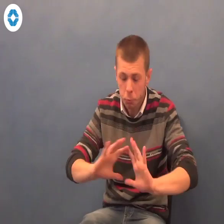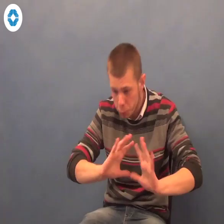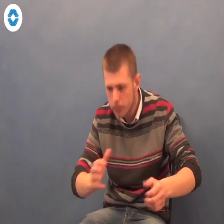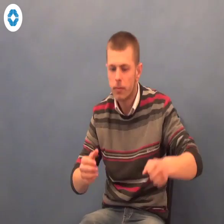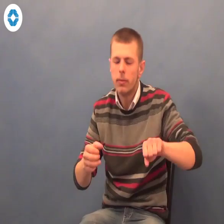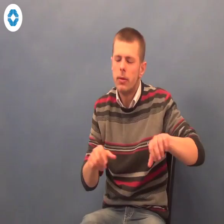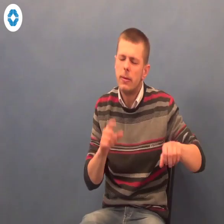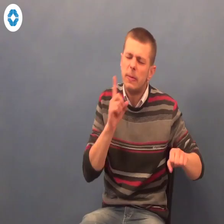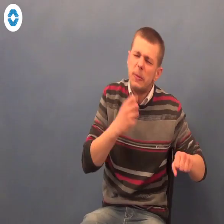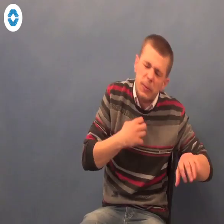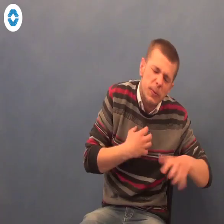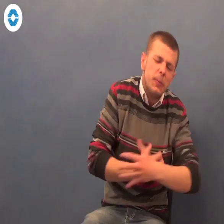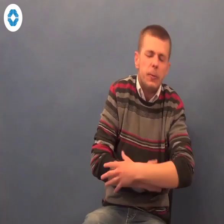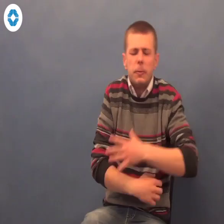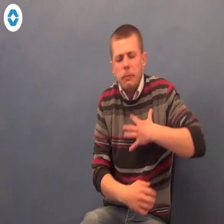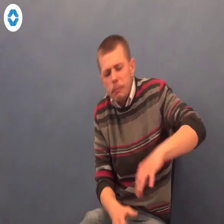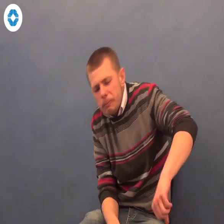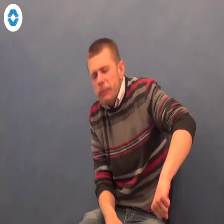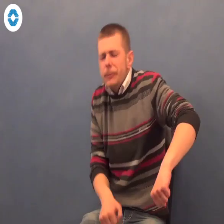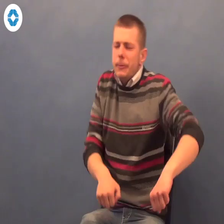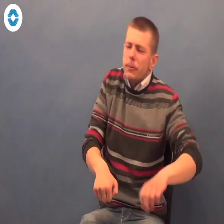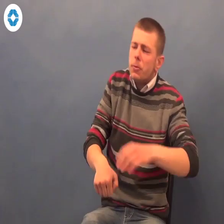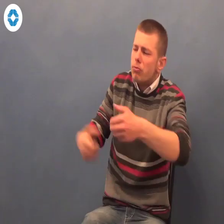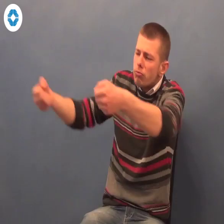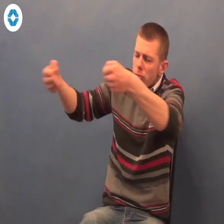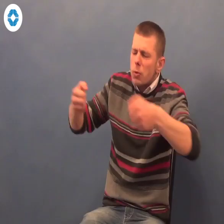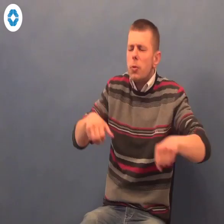Chłopiec nadal cierpi, ale już trzyma rower, bierze pojemnik i dziękuje im.